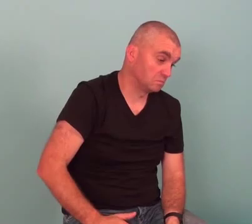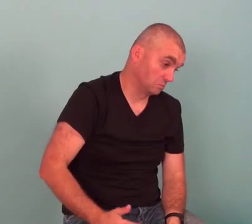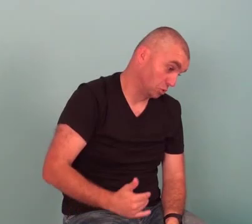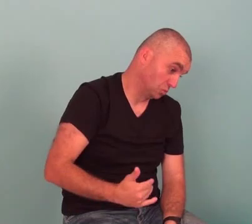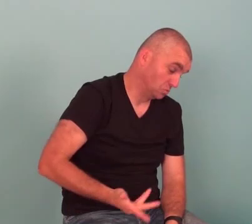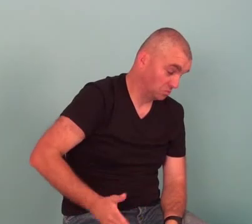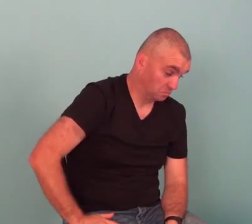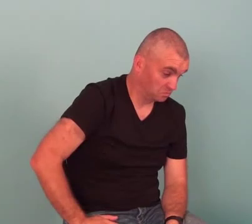Może, może.